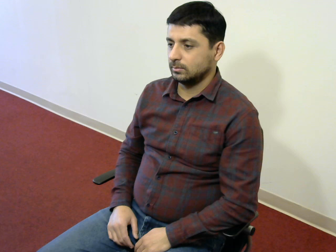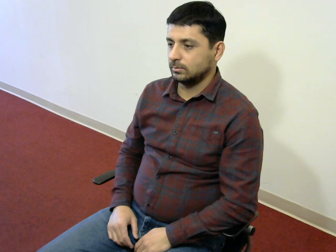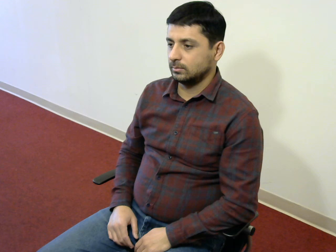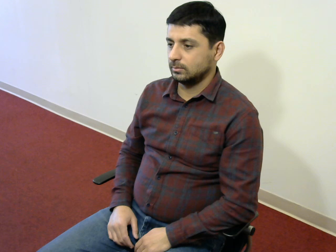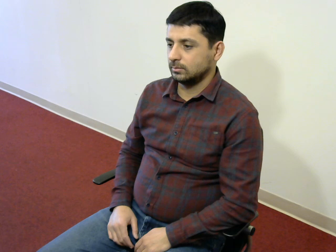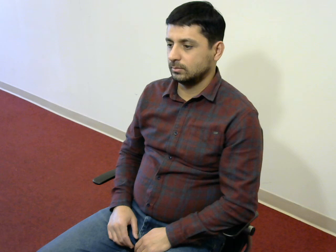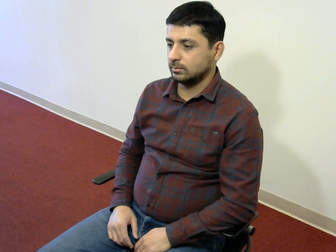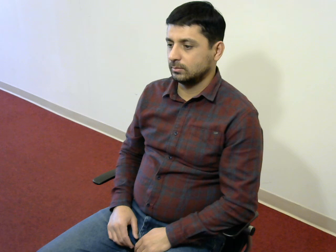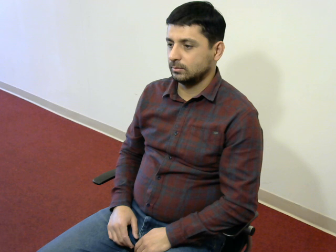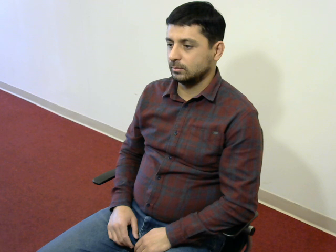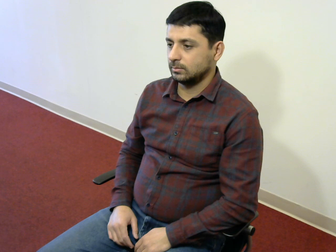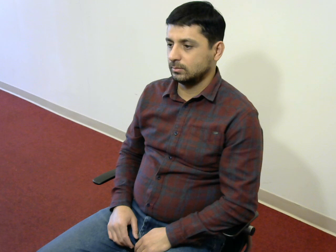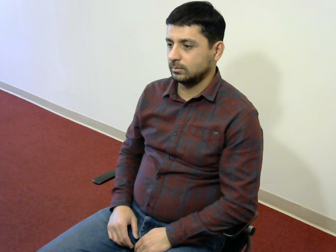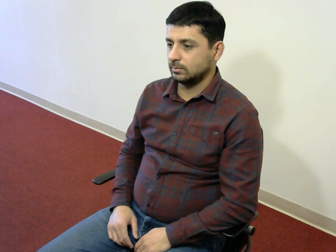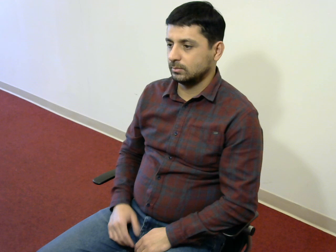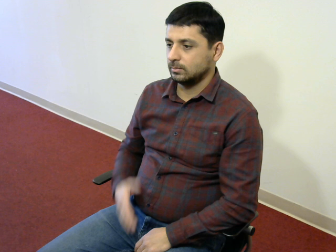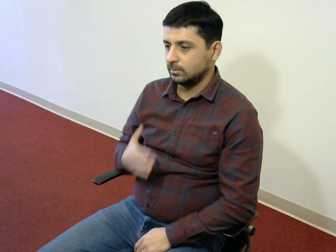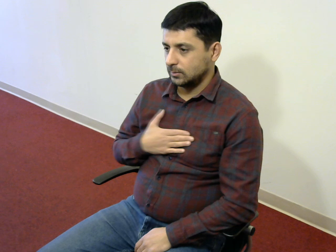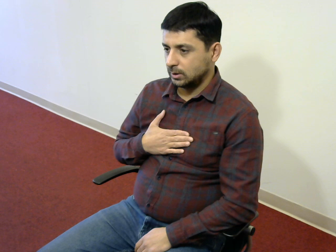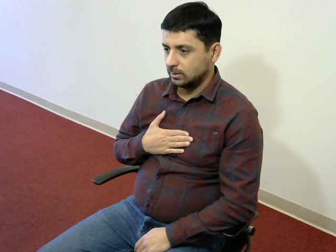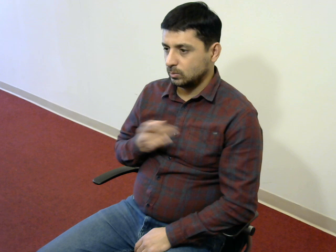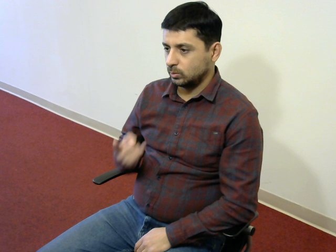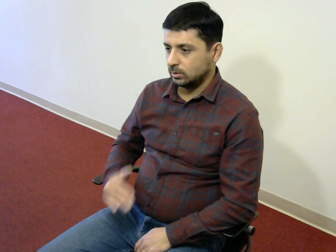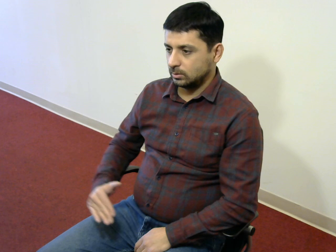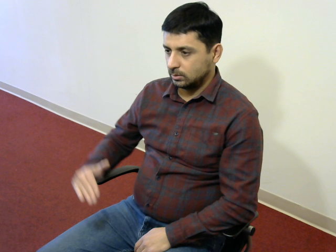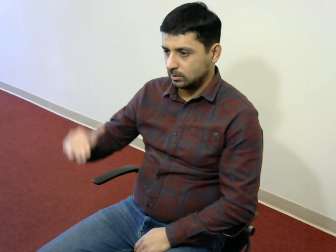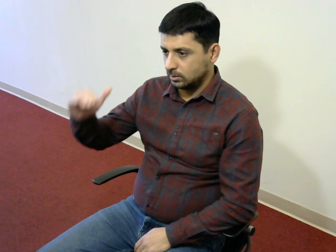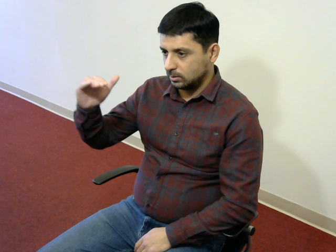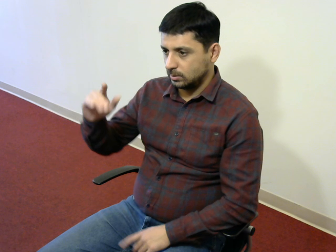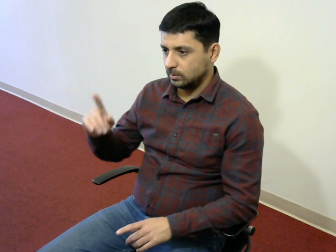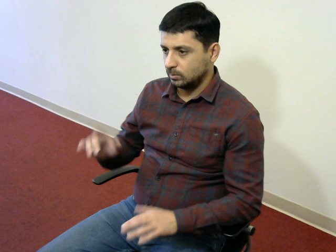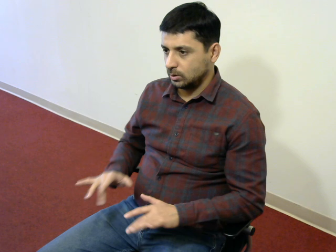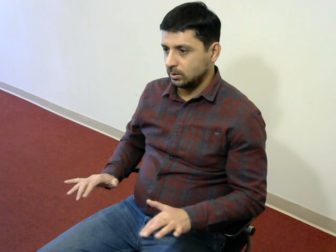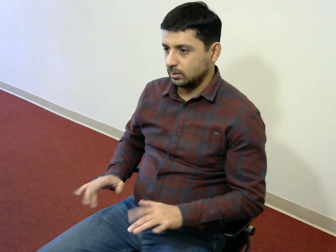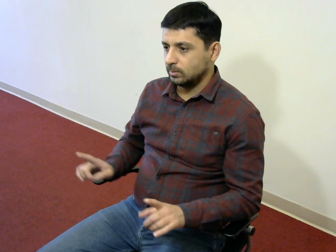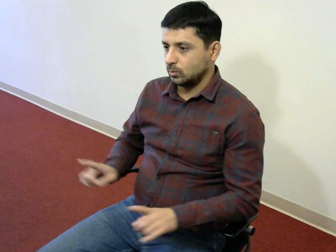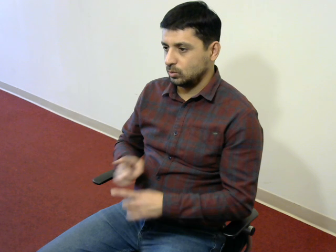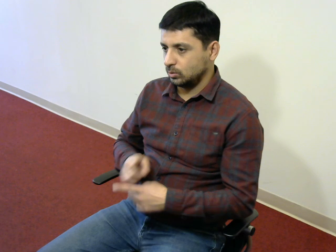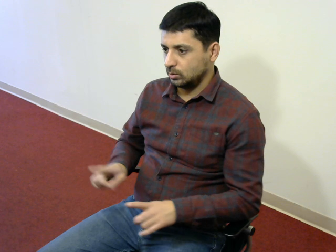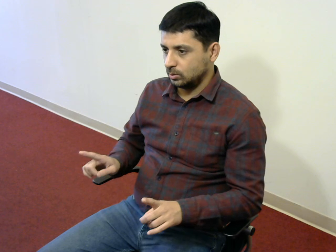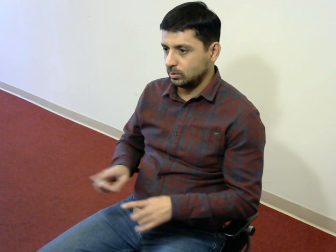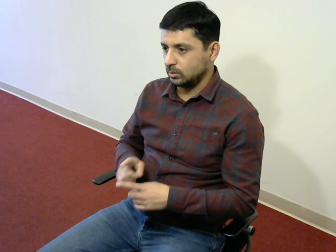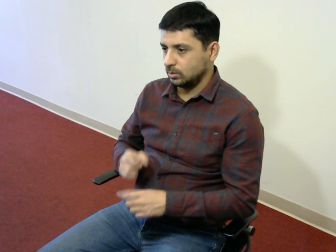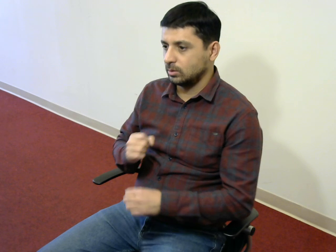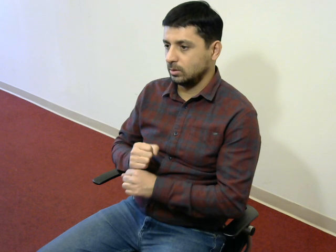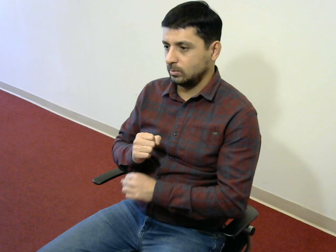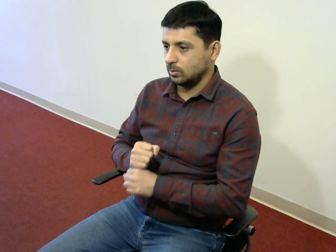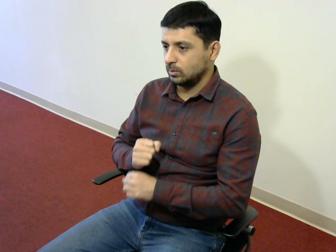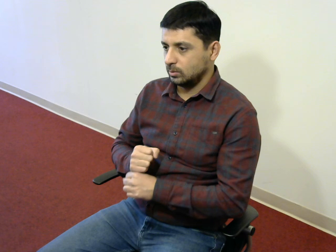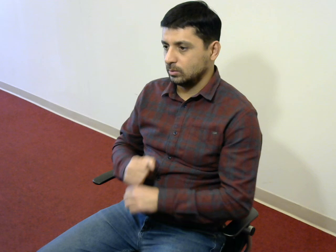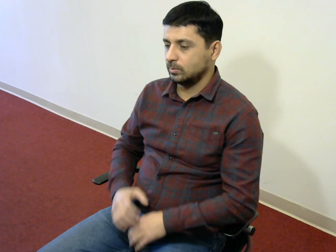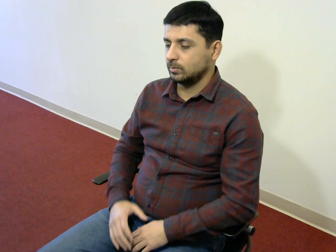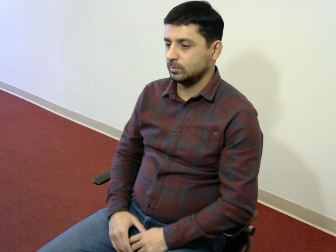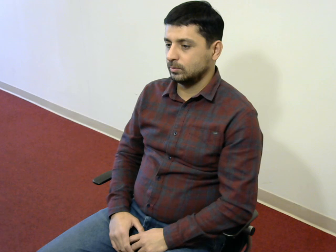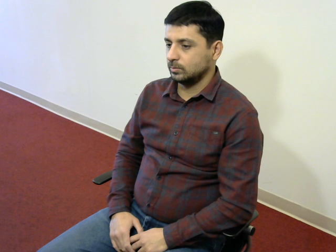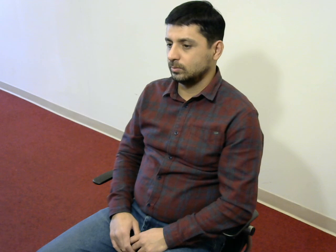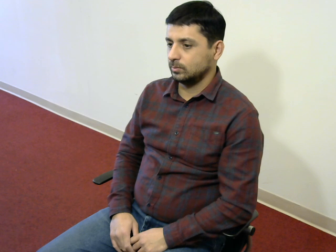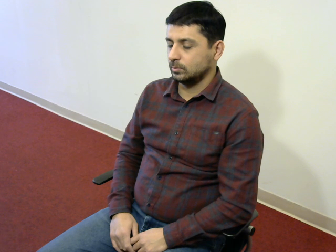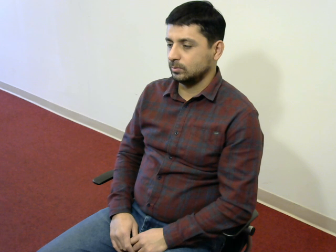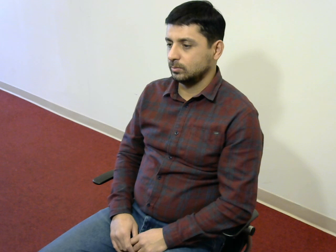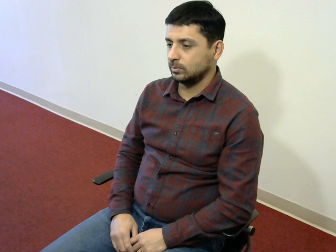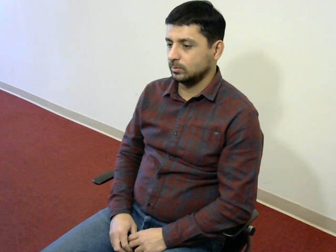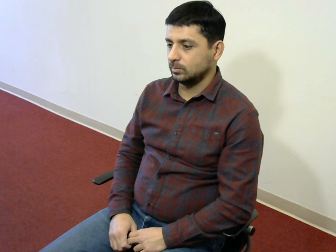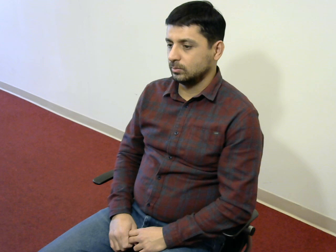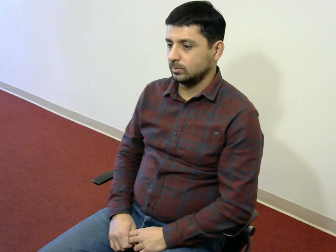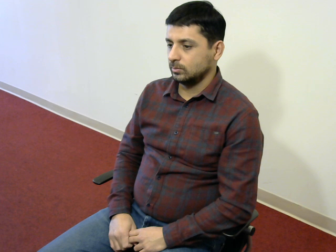Mən uşaq vaxtından pianoda ifa edirəm